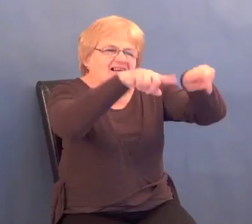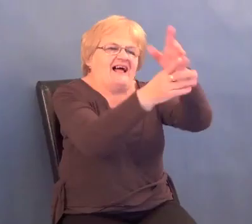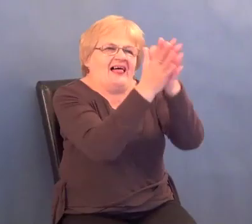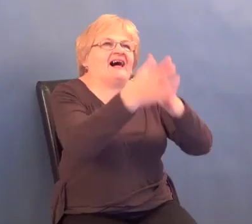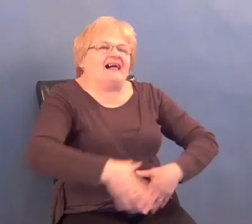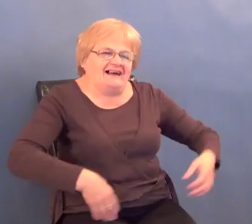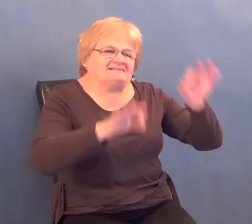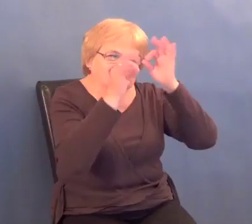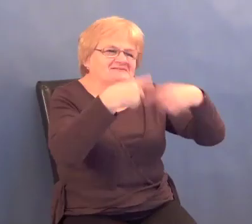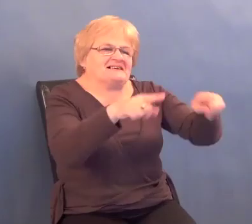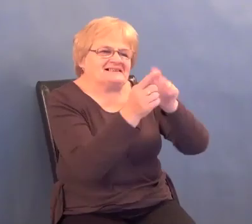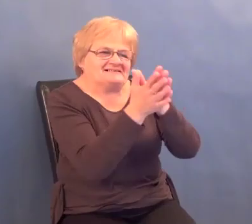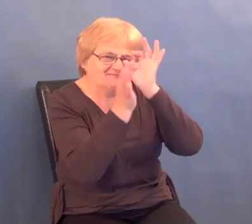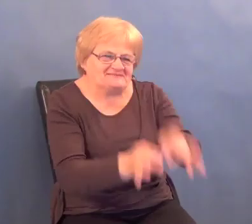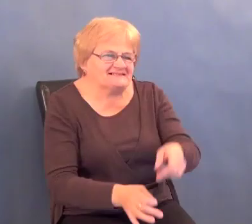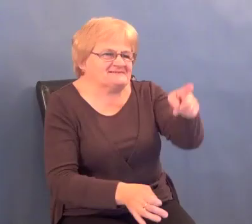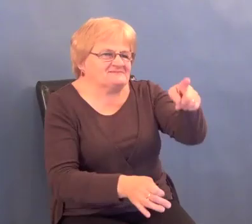Zamigałeś to tak jakby chodziło o to, że w majtkach jest dobrze. Zrobiłeś to!